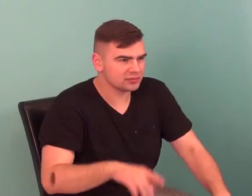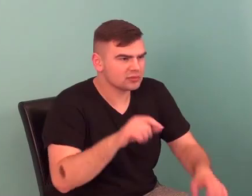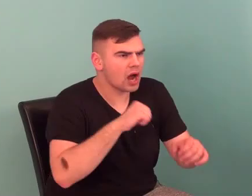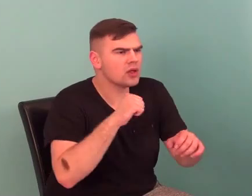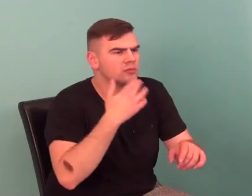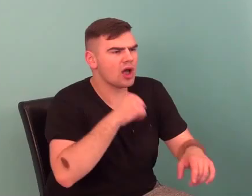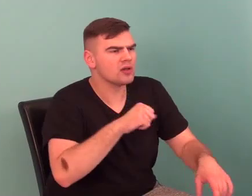Mówiłaś, że atom.